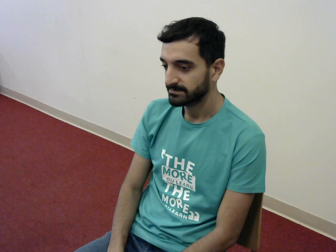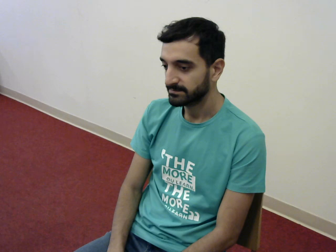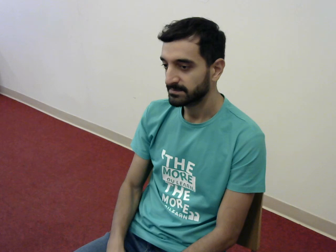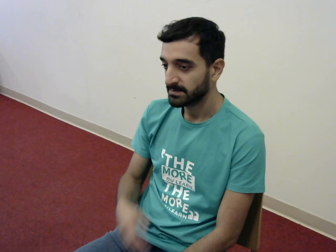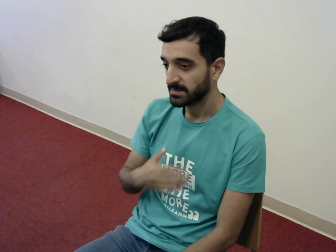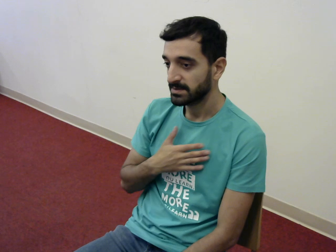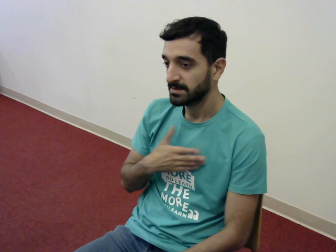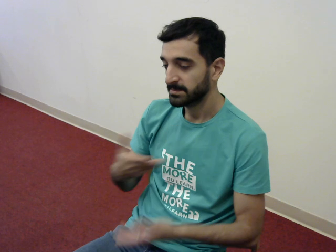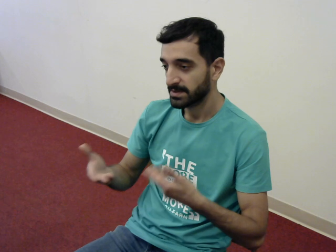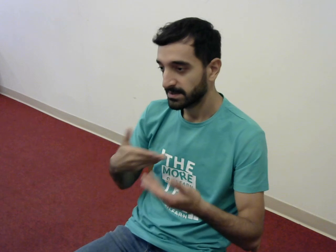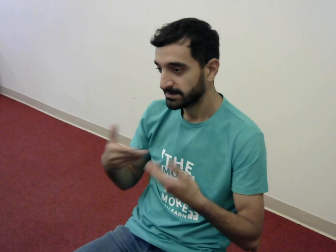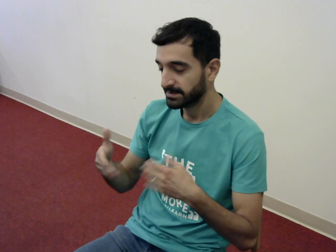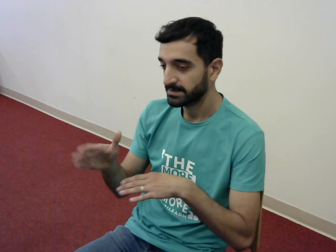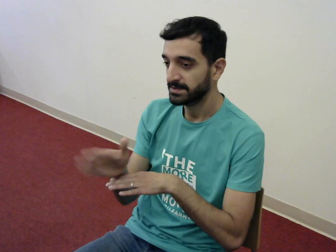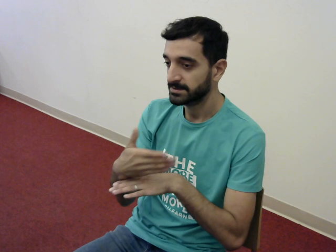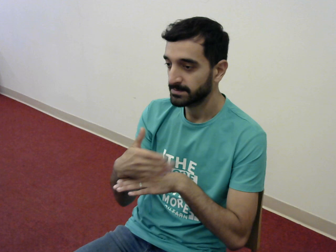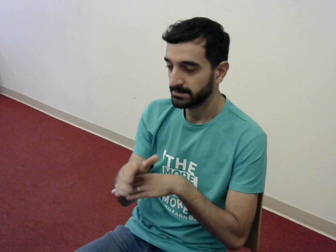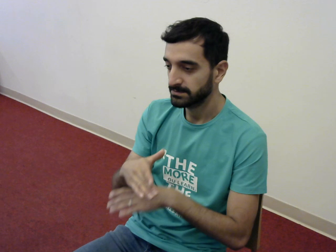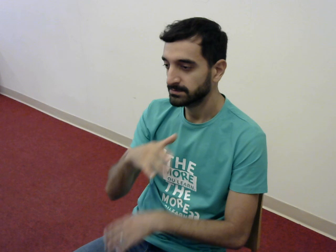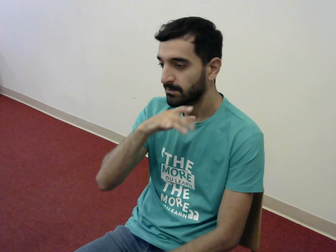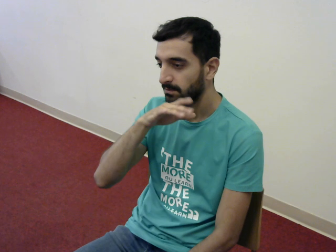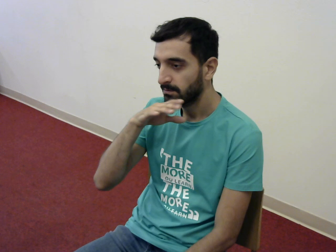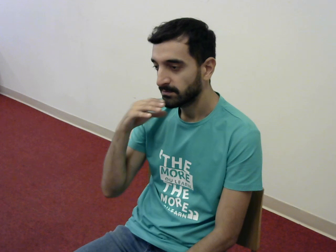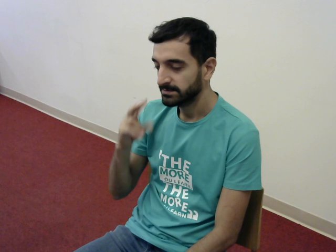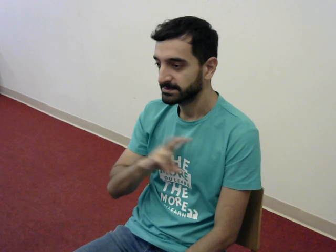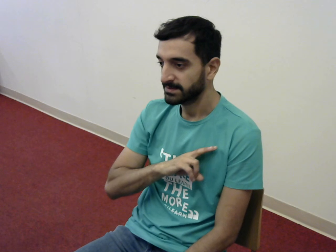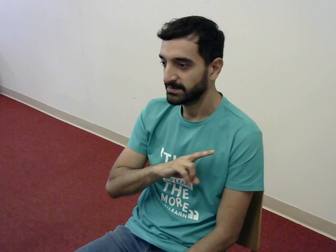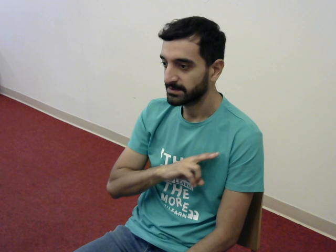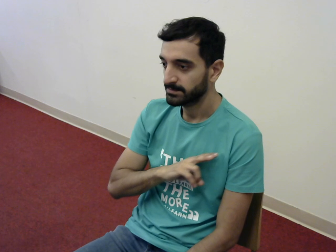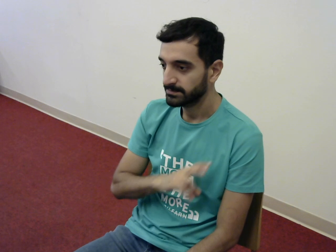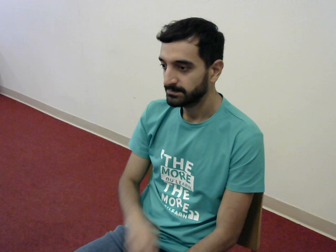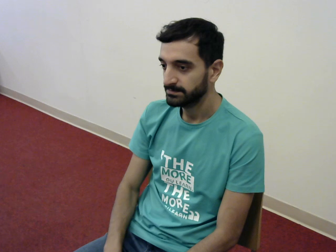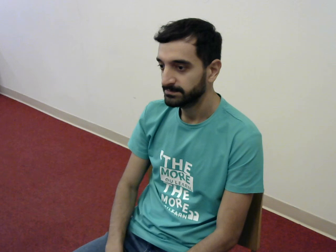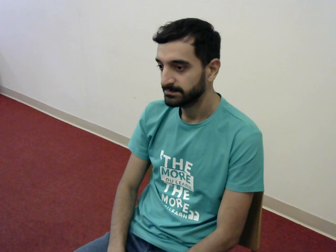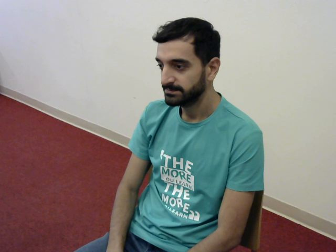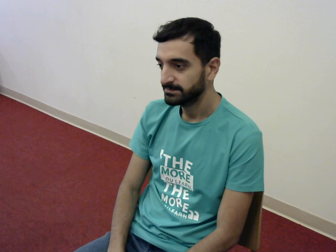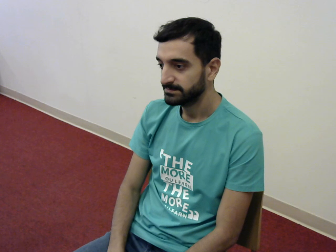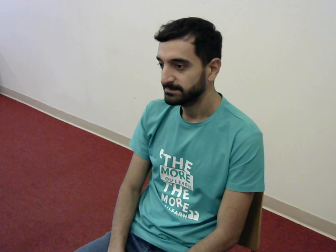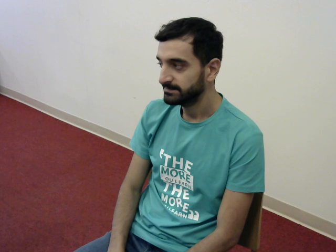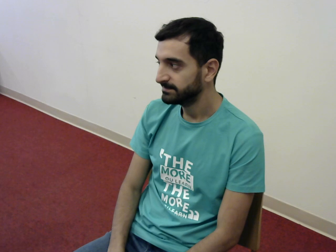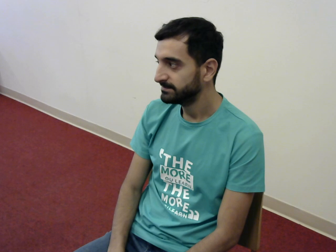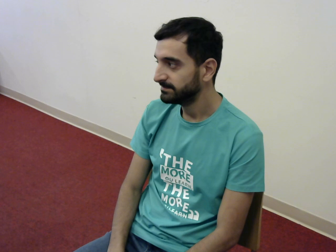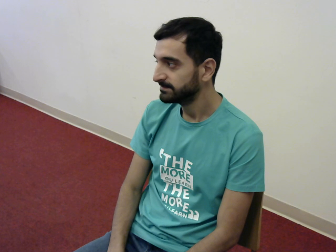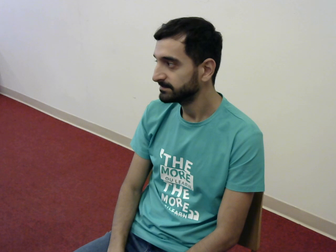Mən piyada gəzməyi çox sevirəm